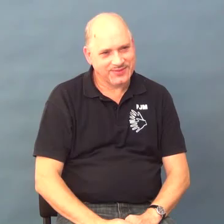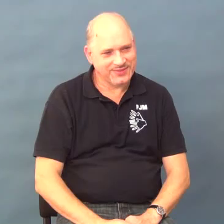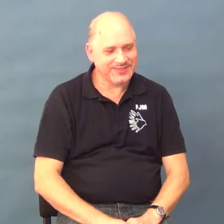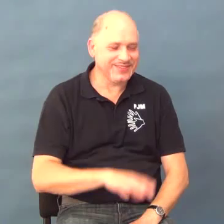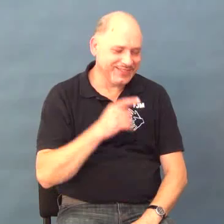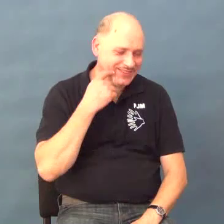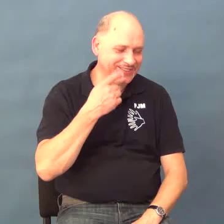Dobry żart.